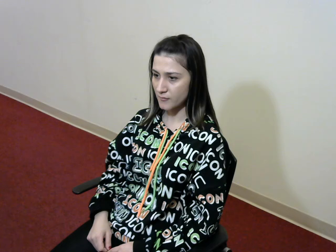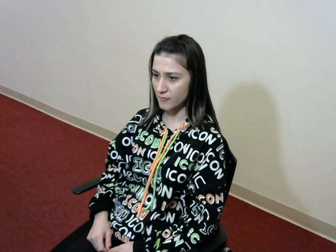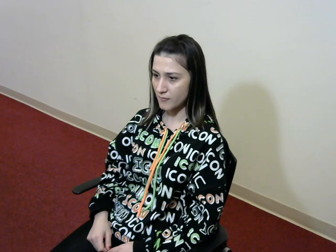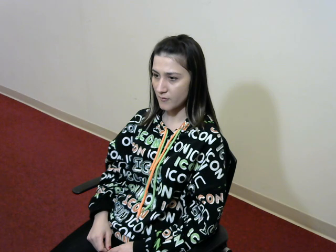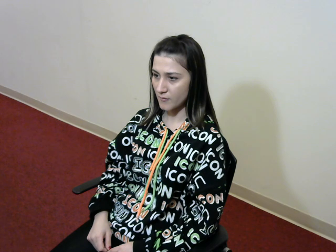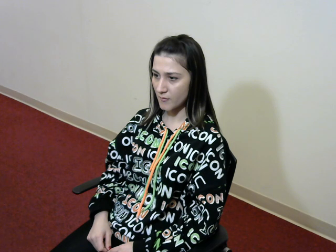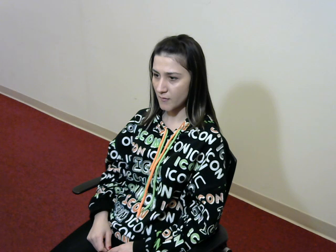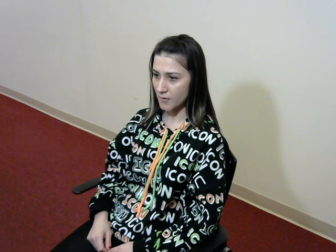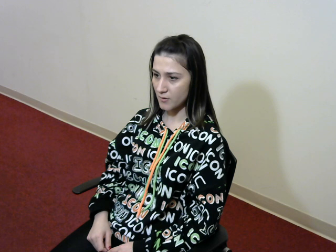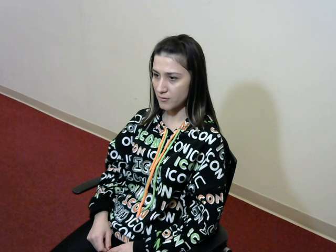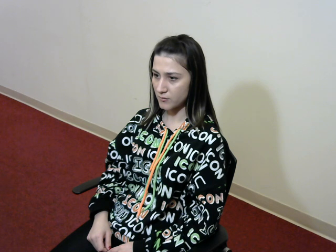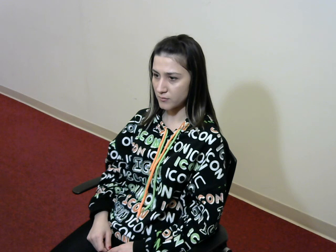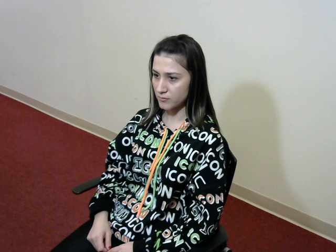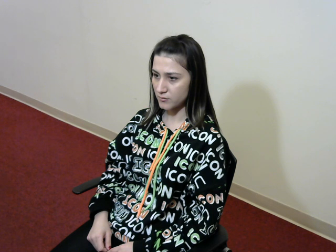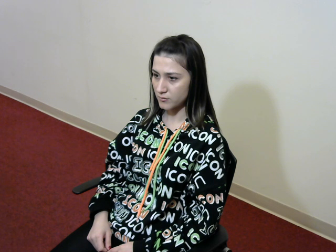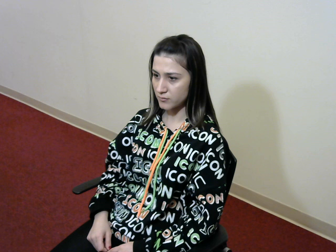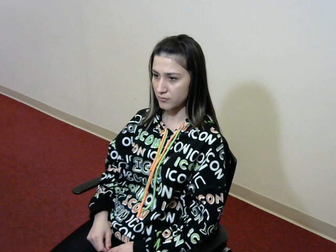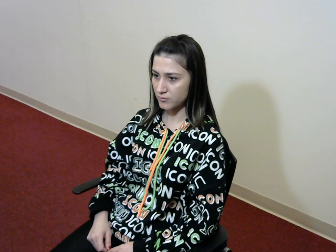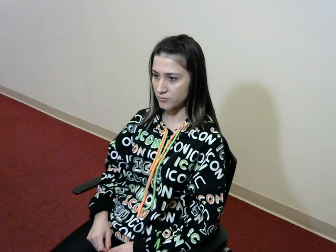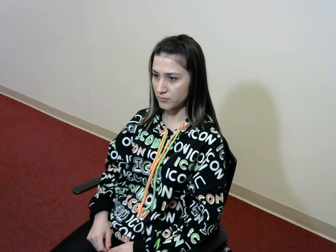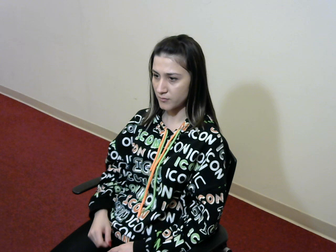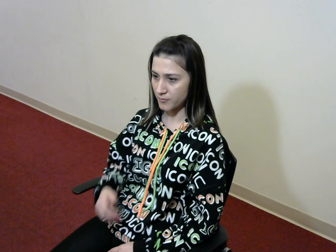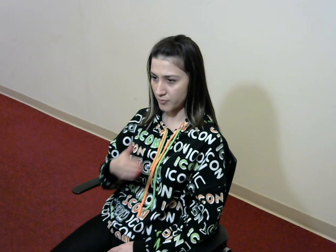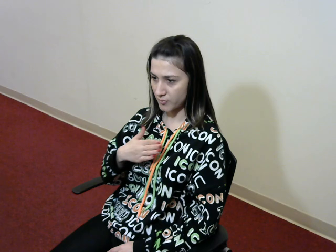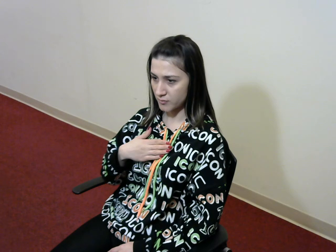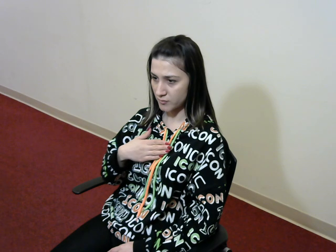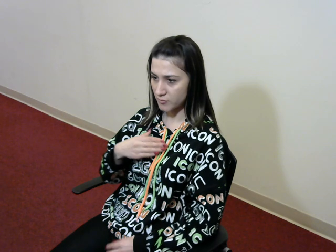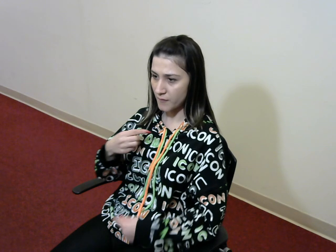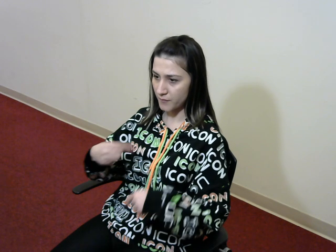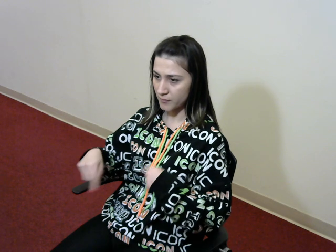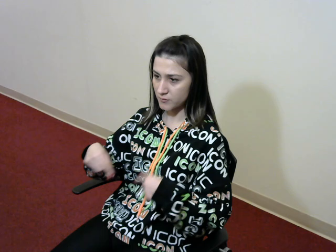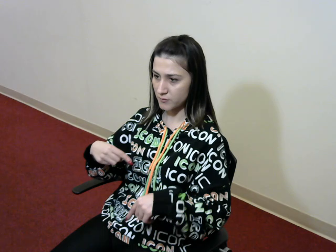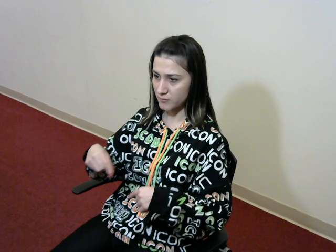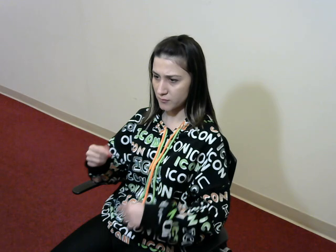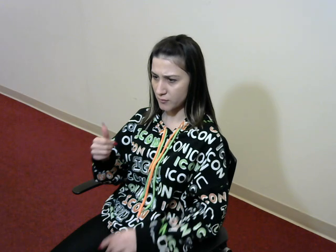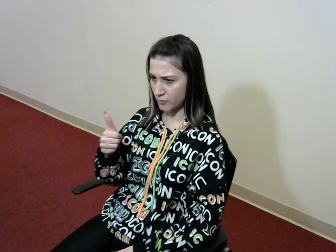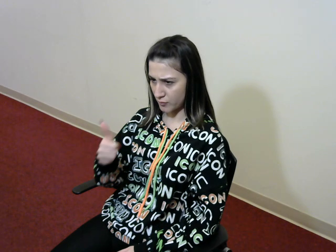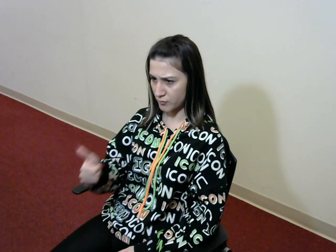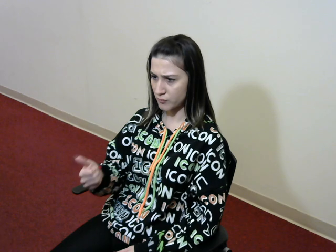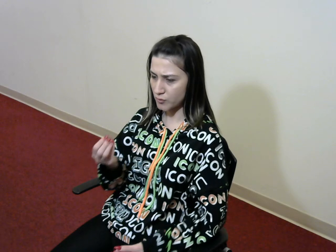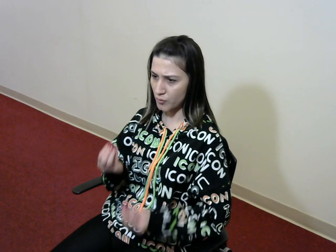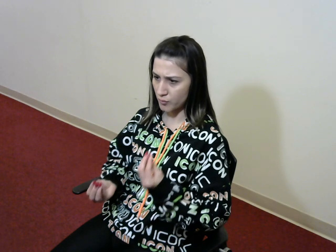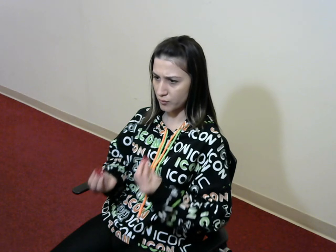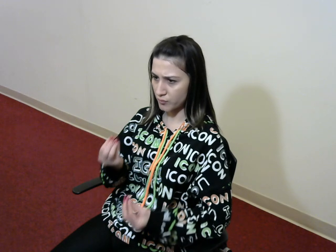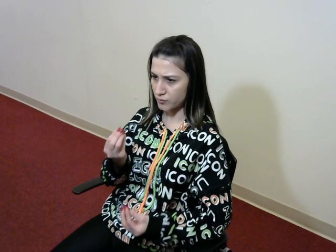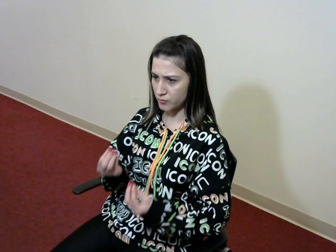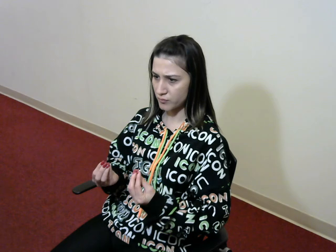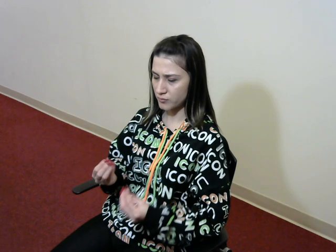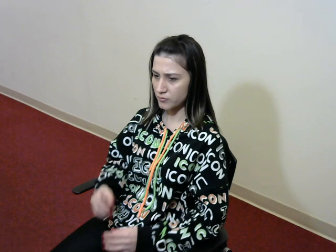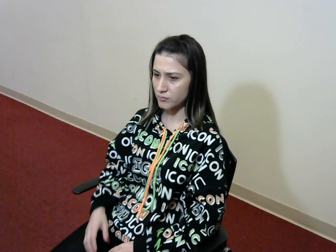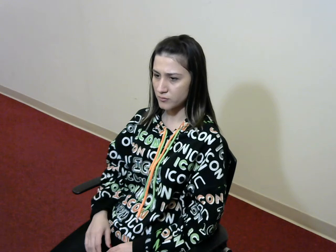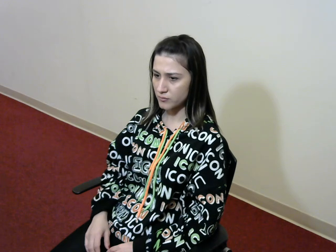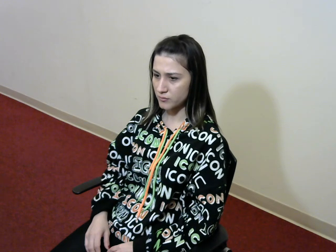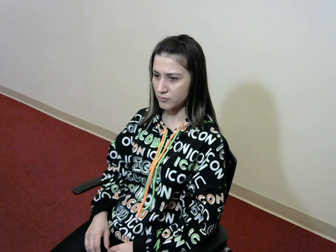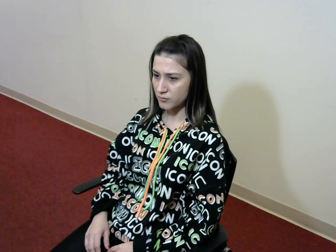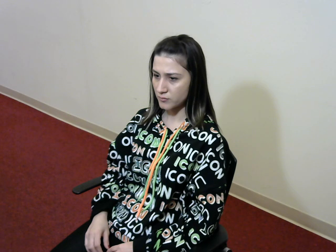Mən futbolu yaxşı oynayıram